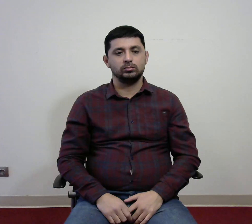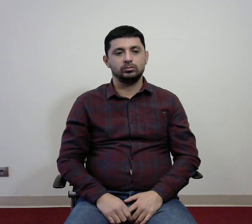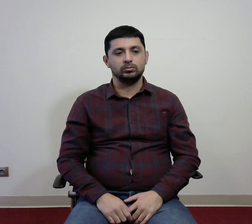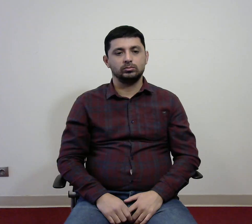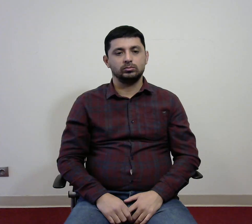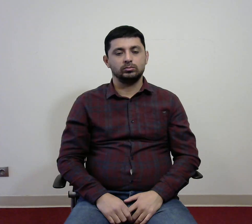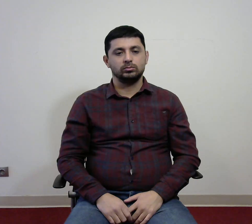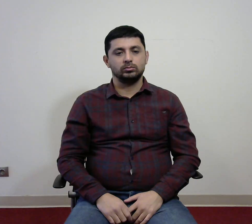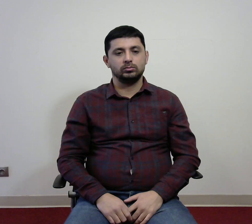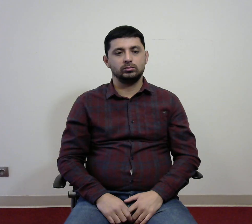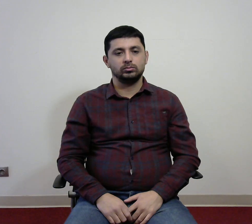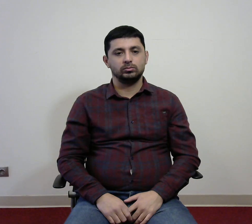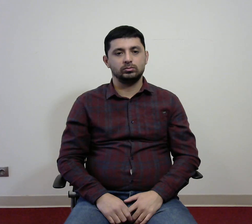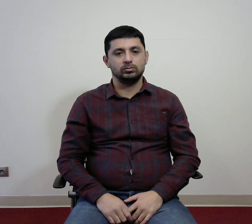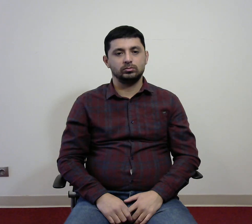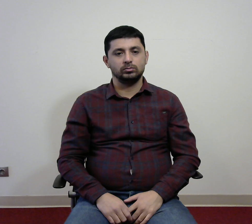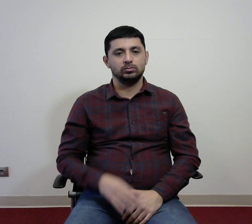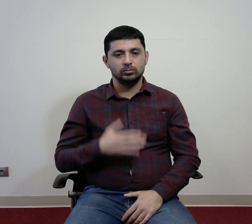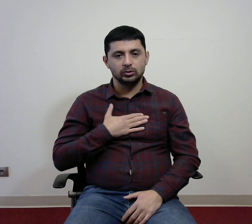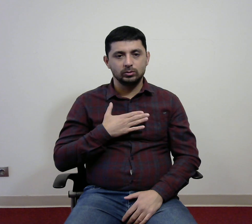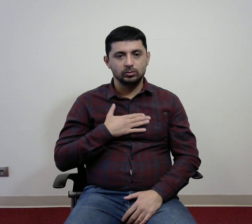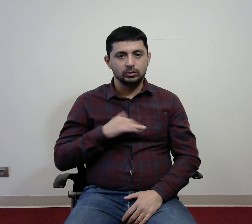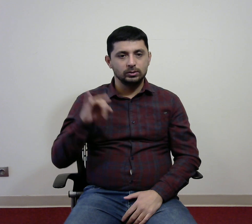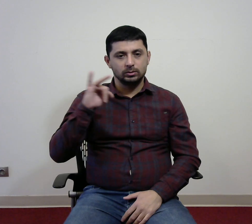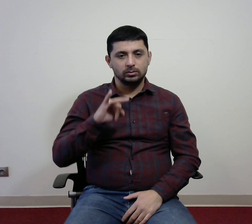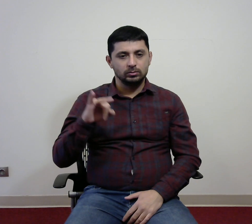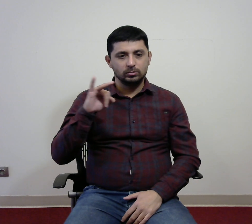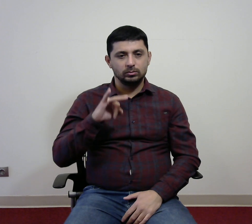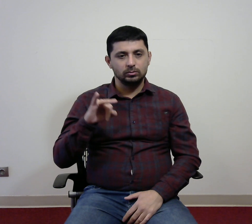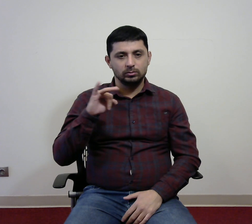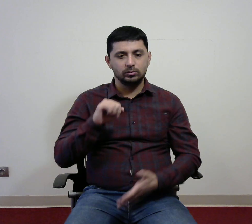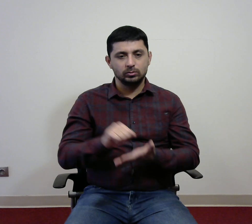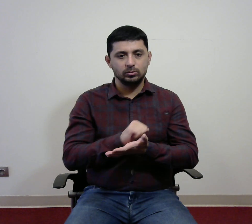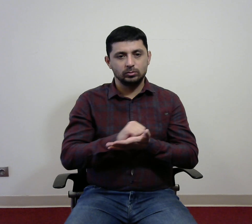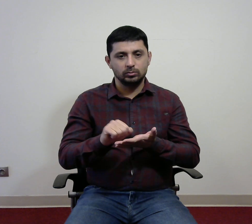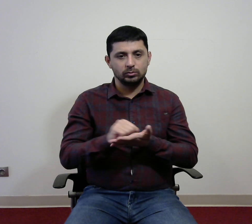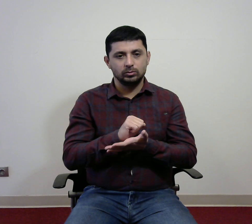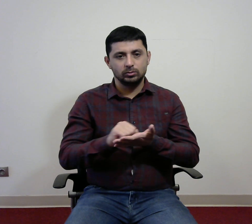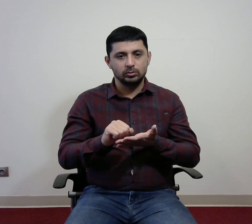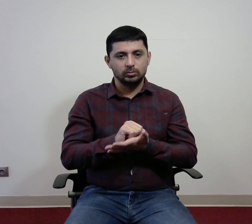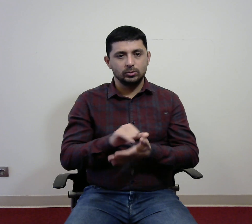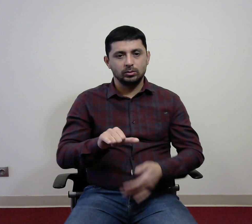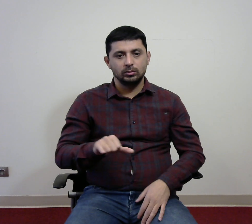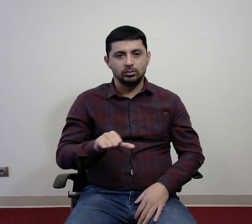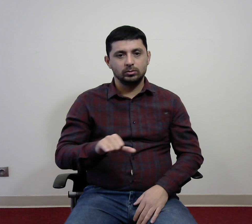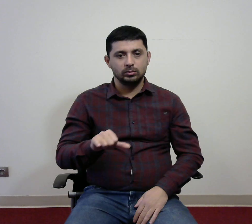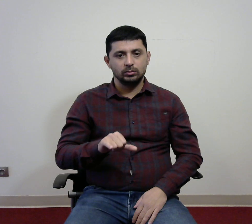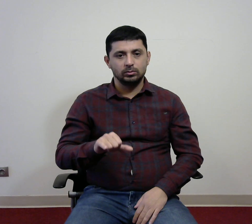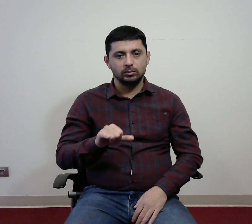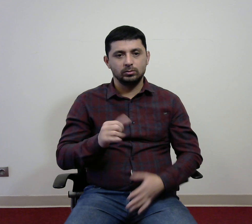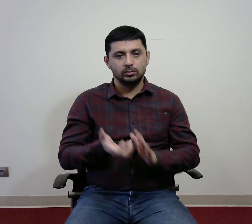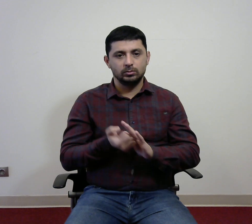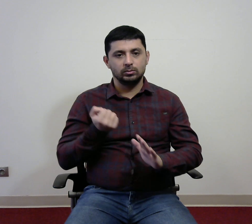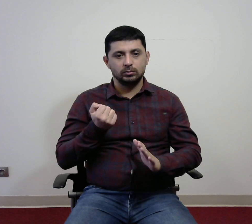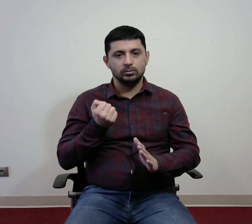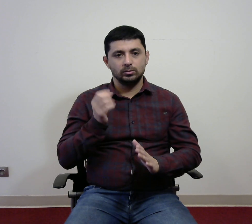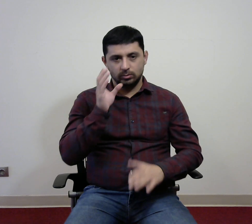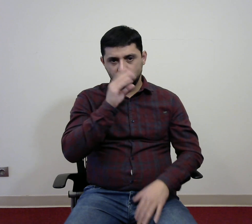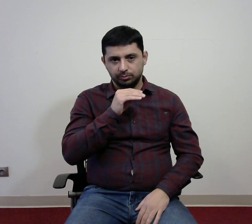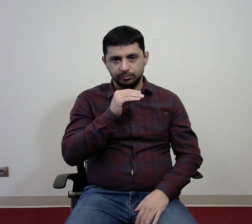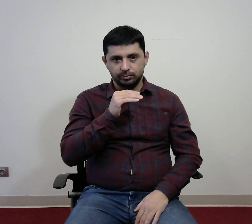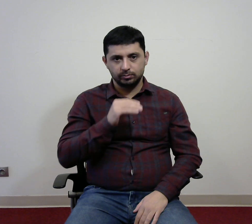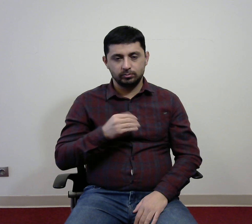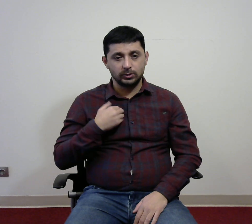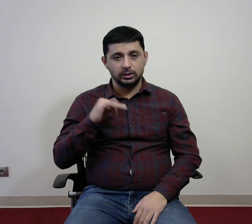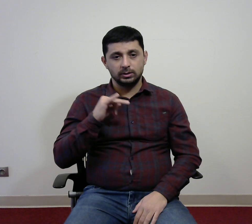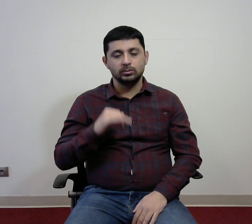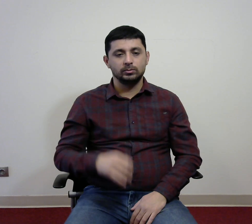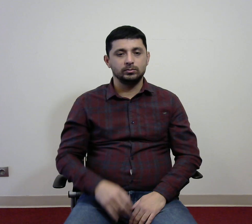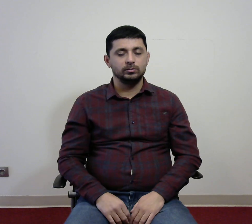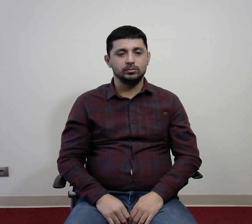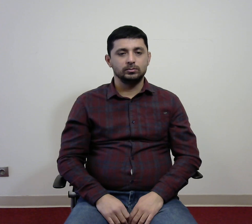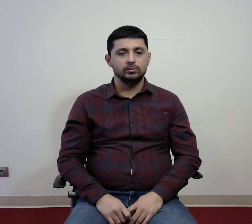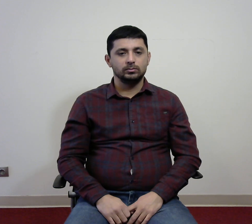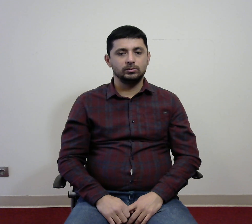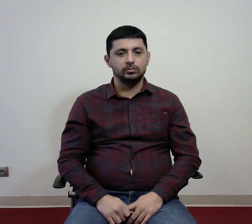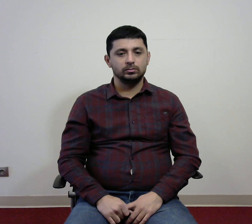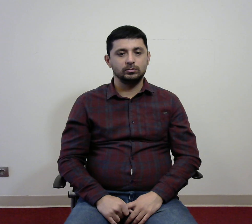Mən tarix sənədləri hardan götürə bilərəm?